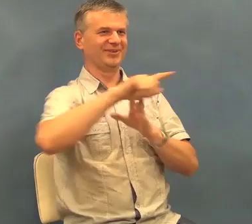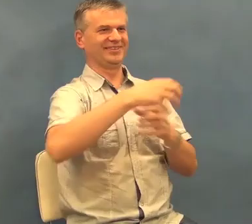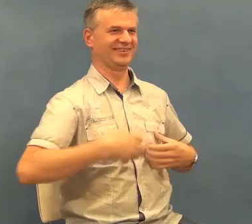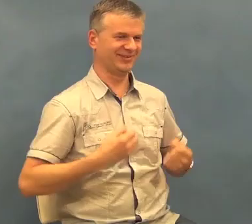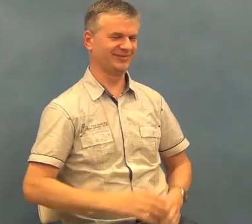Przestraszyła się.